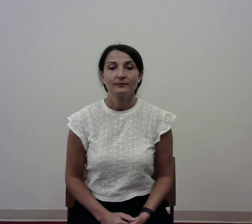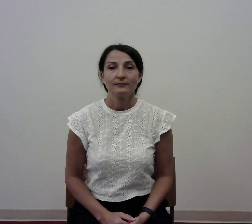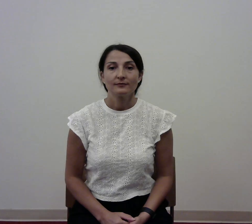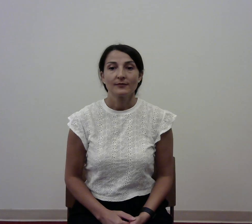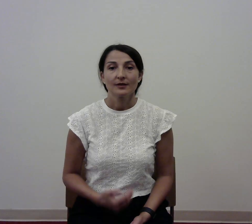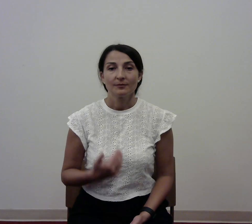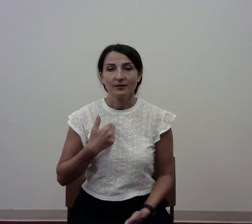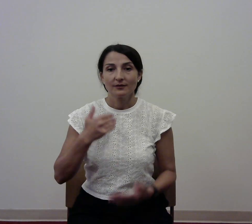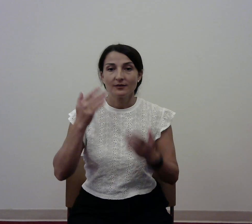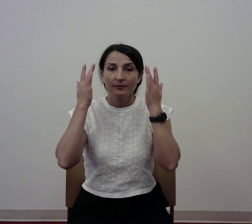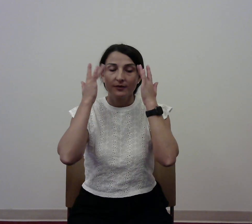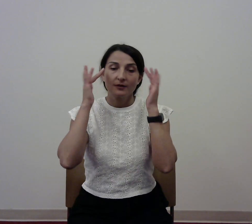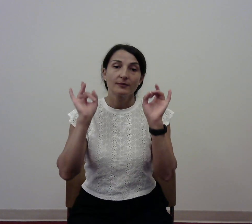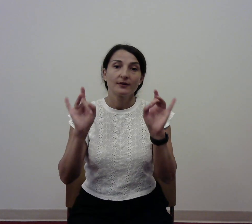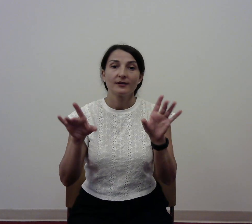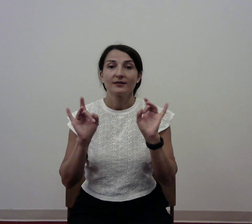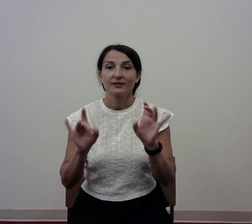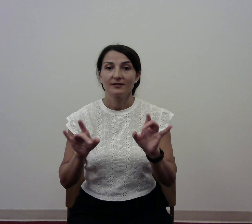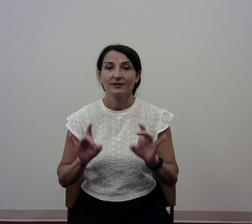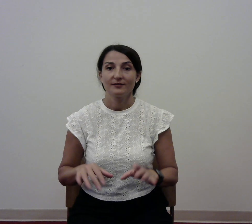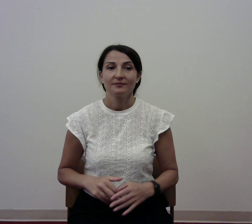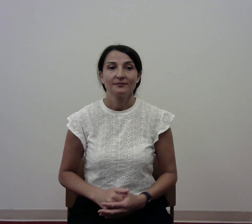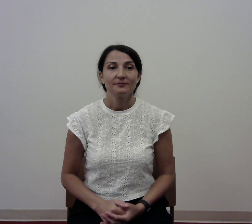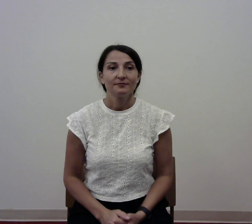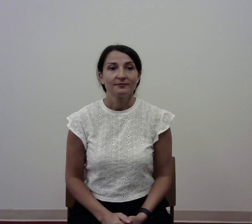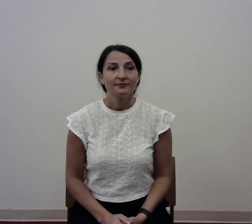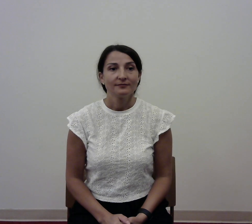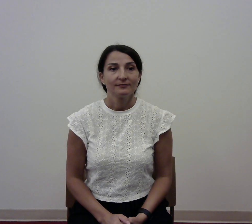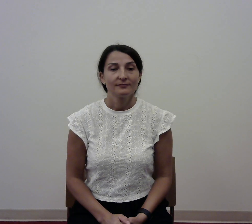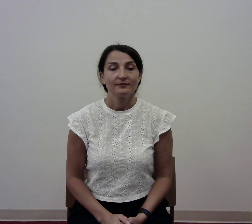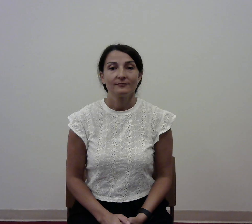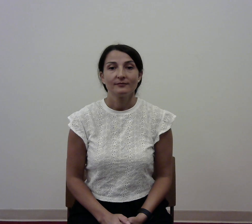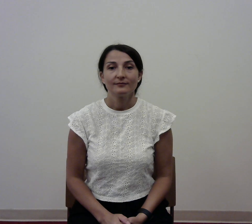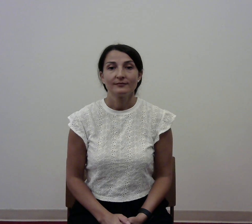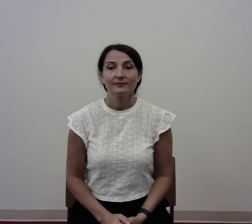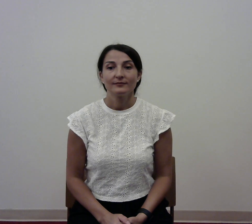Mənim başım ağrıyır